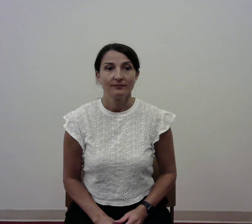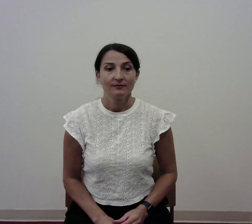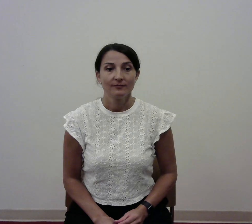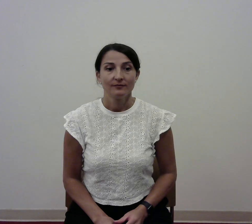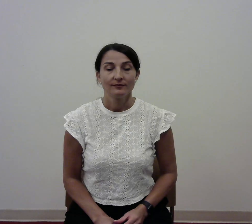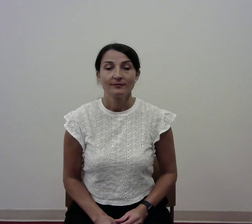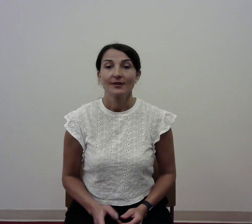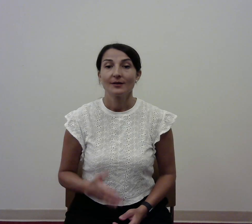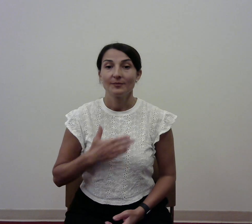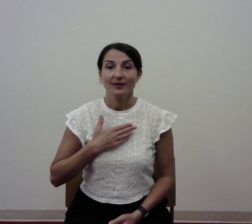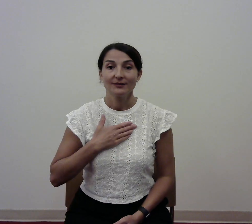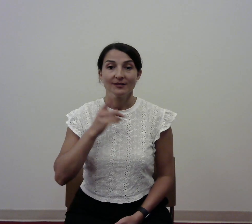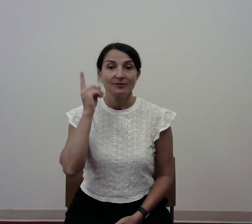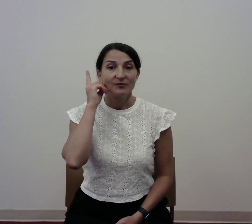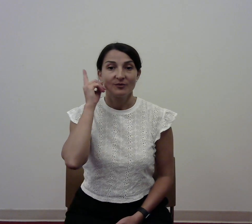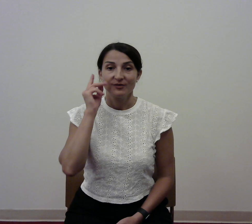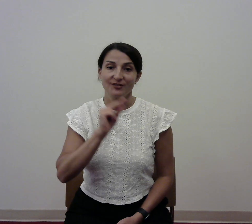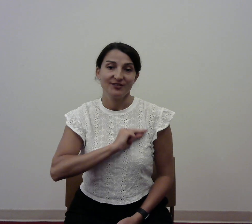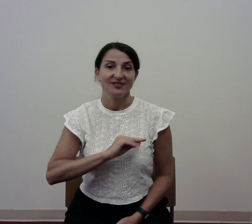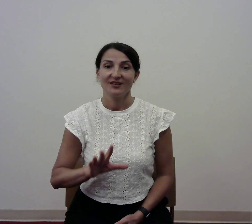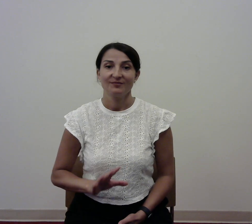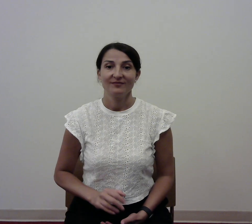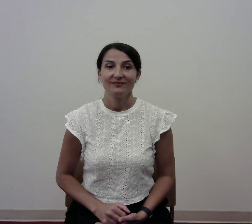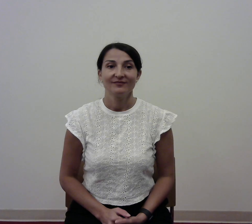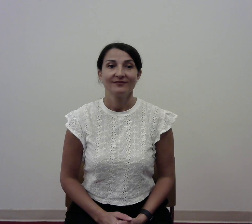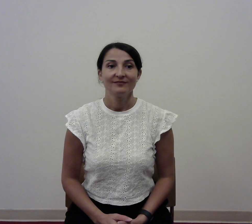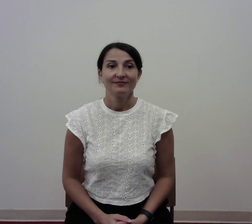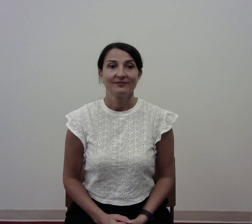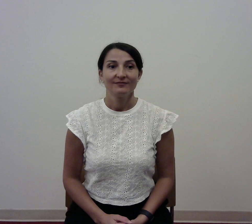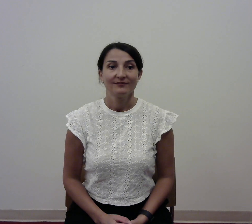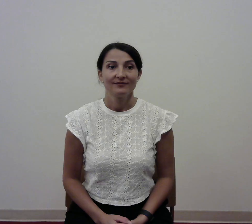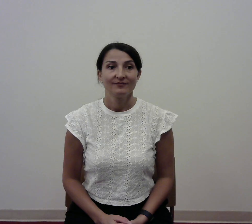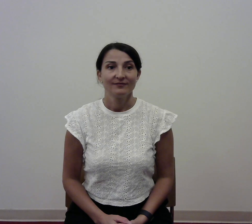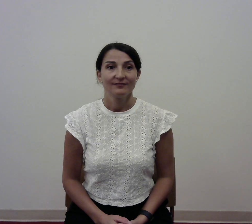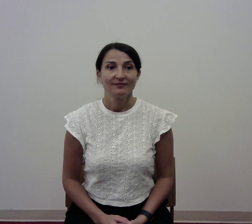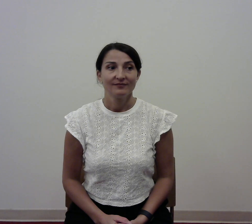Mənim mobil telefonum işləmir